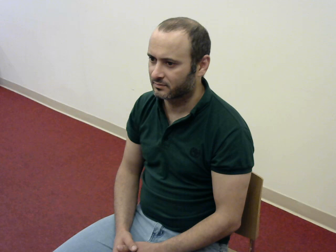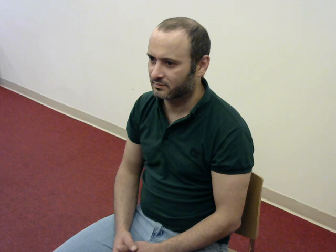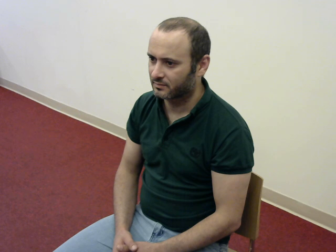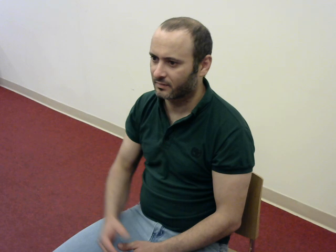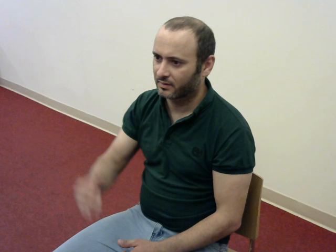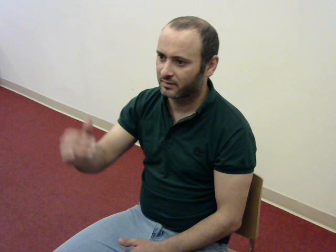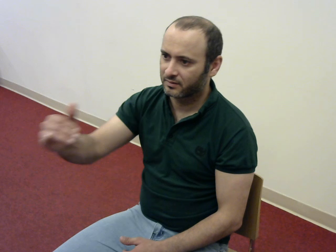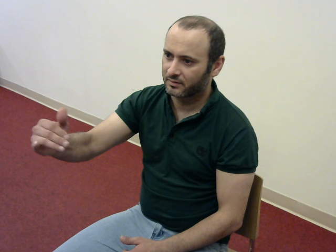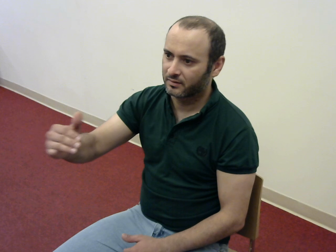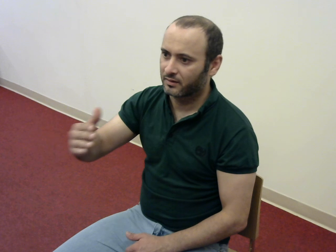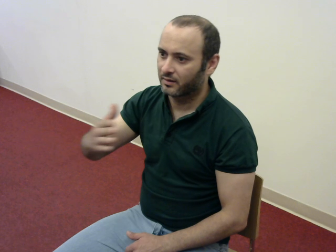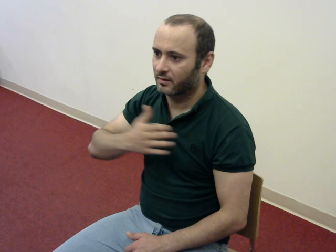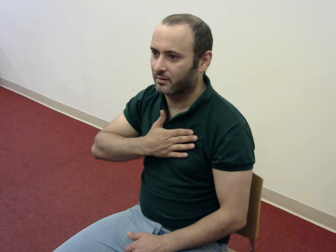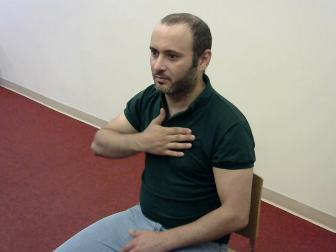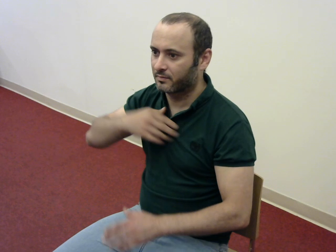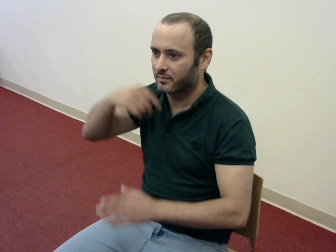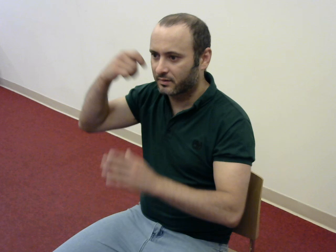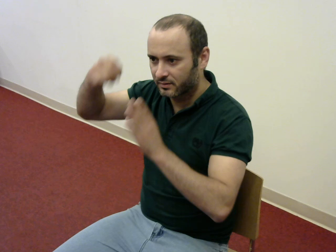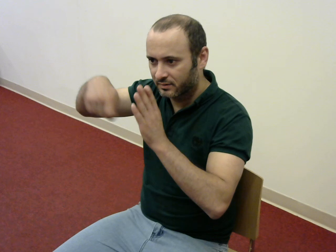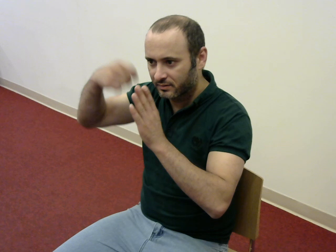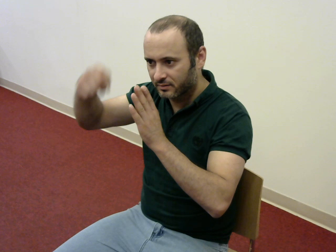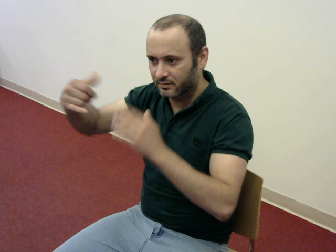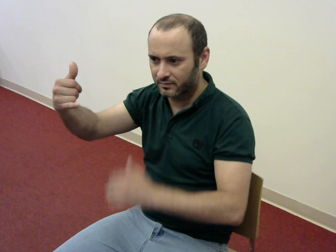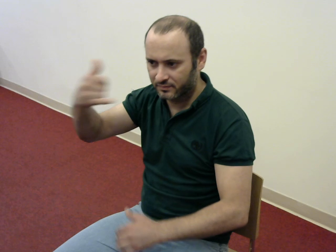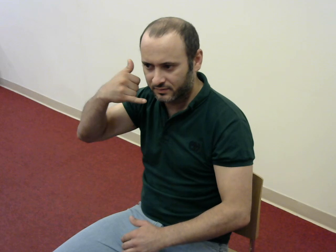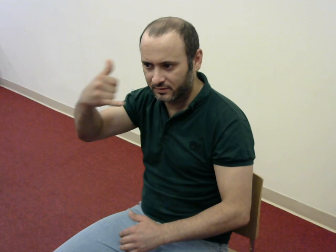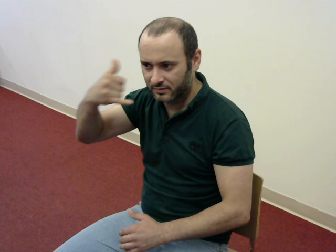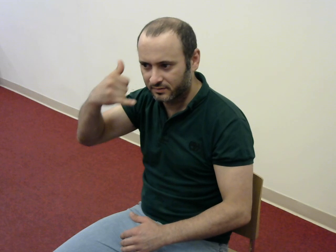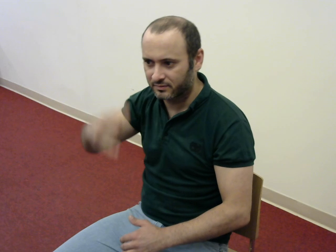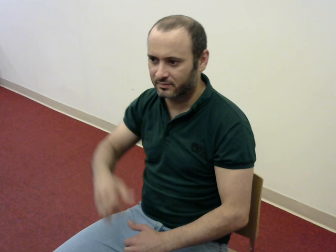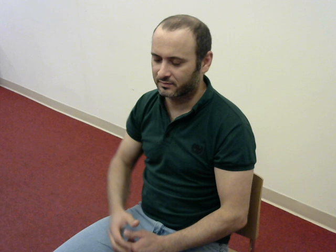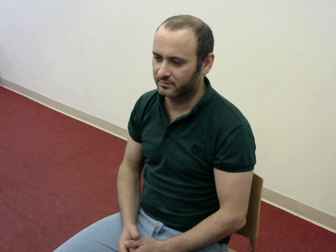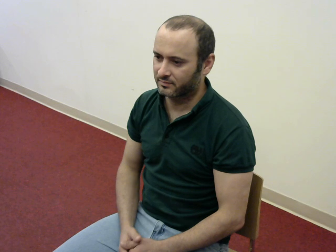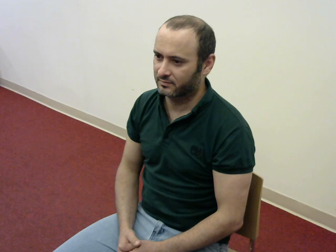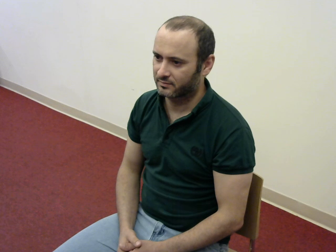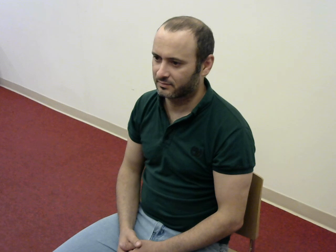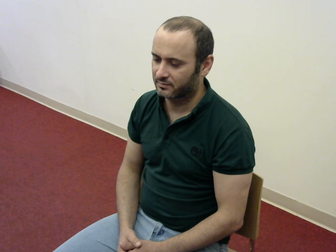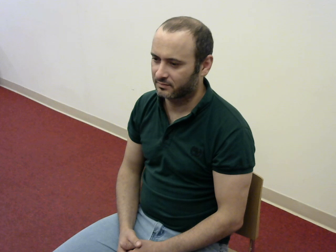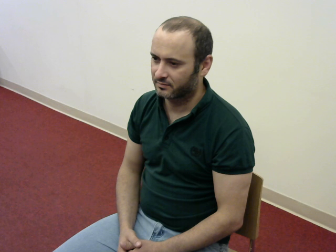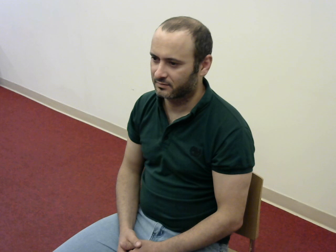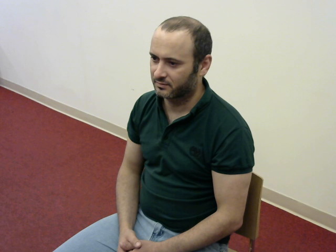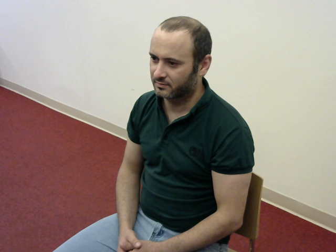Siz mənə video zəng edin